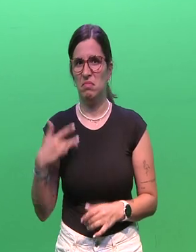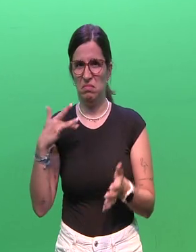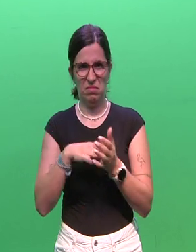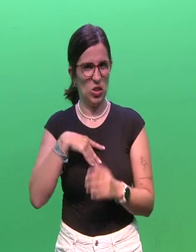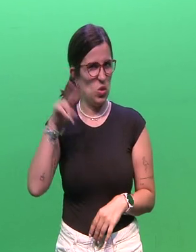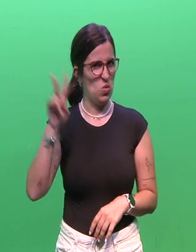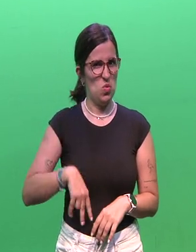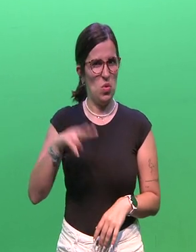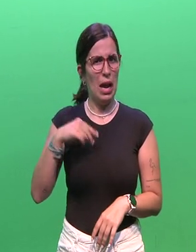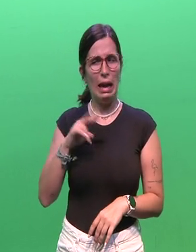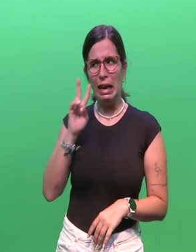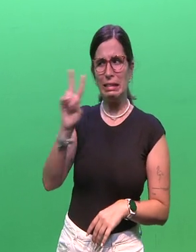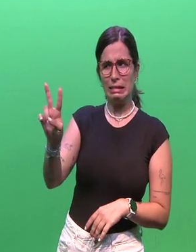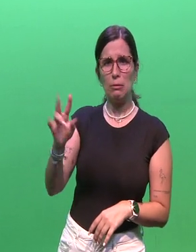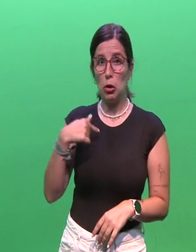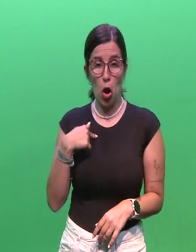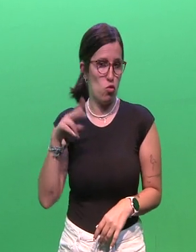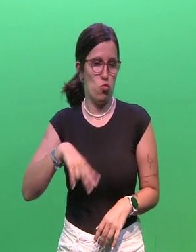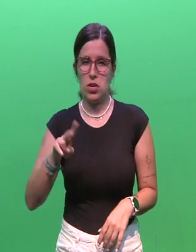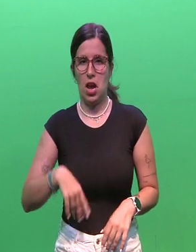A mi no m'ha passat mai, he vist que li ha passat a altra gent, però a mi mai.